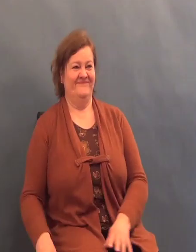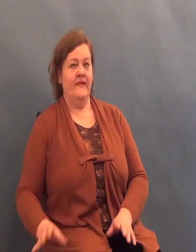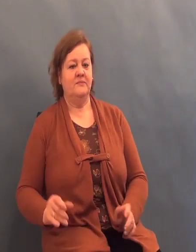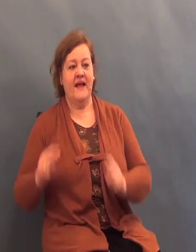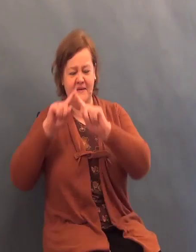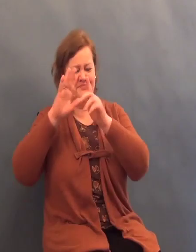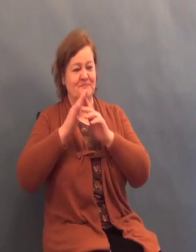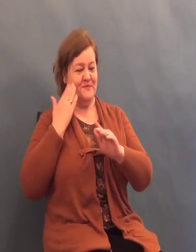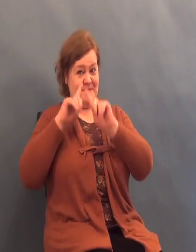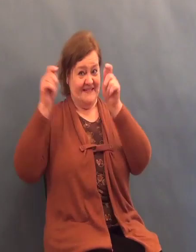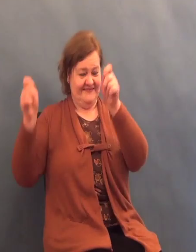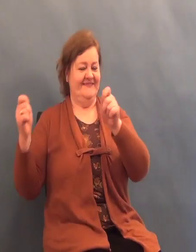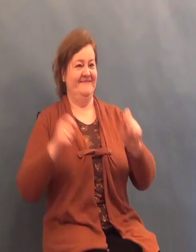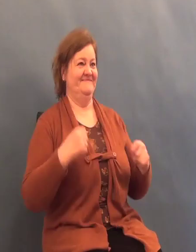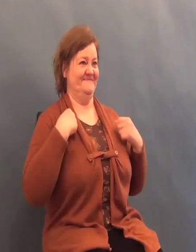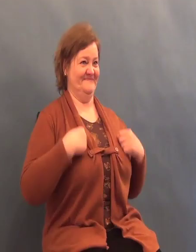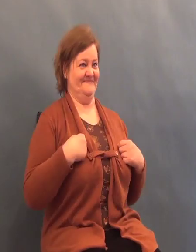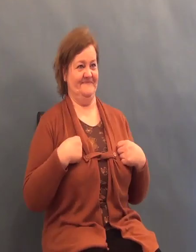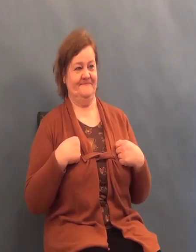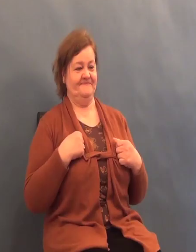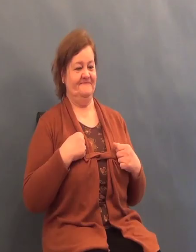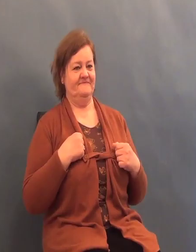Okno, przepraszam, zakłada plecak.